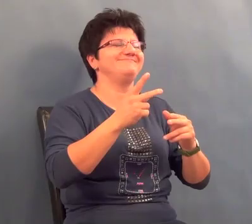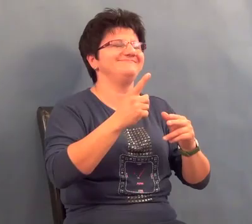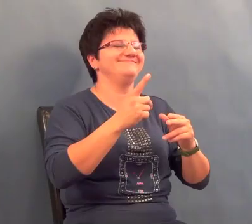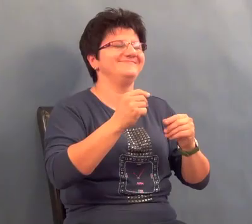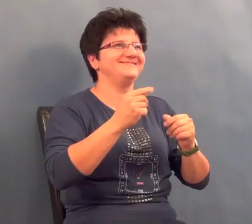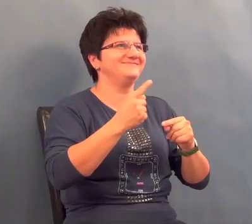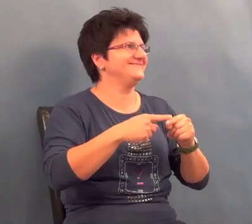Przerwało się, jeszcze.